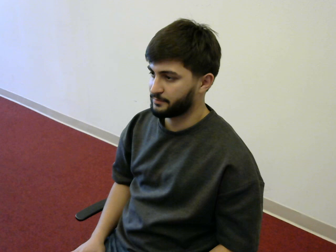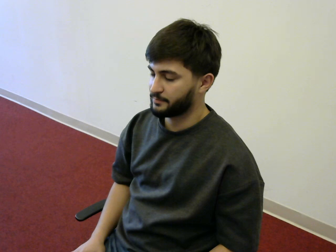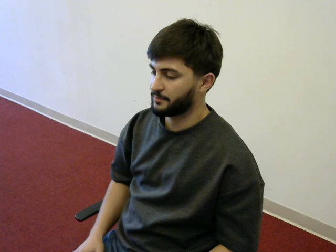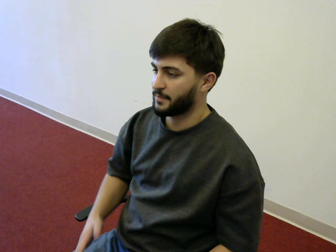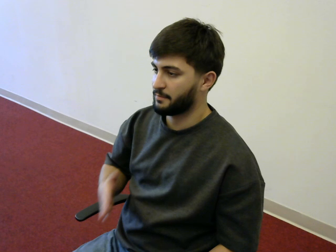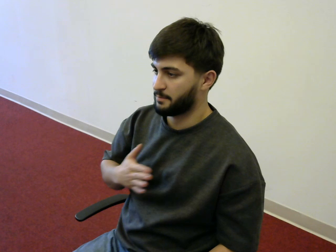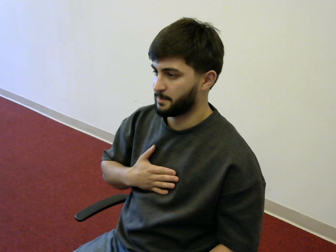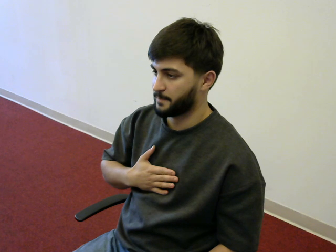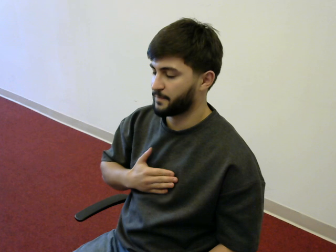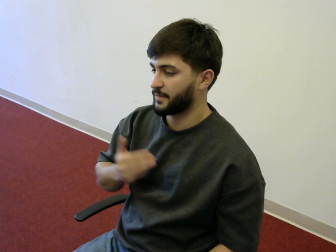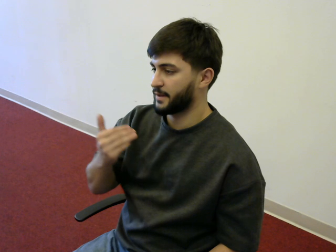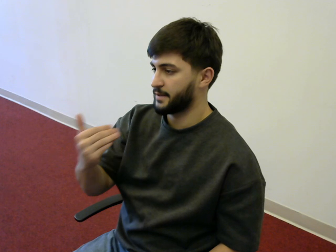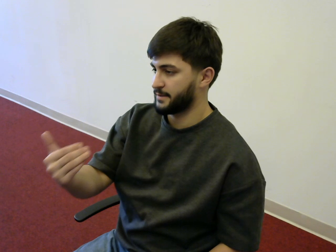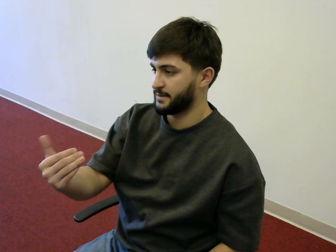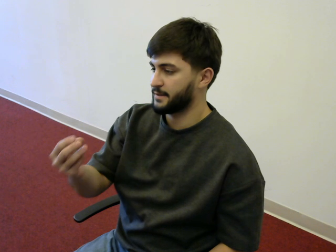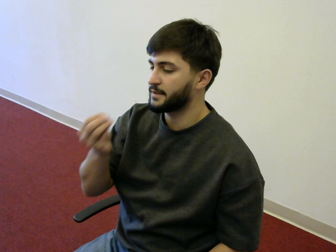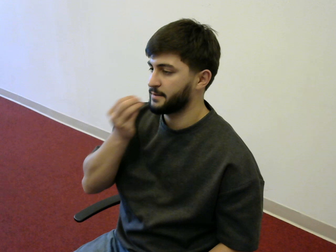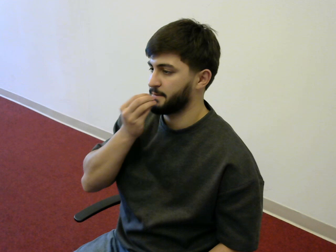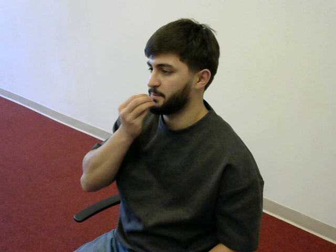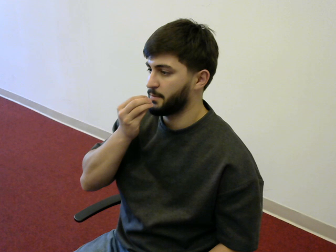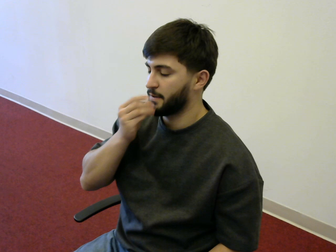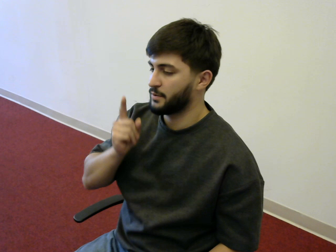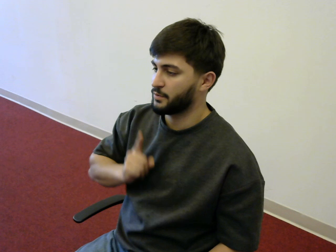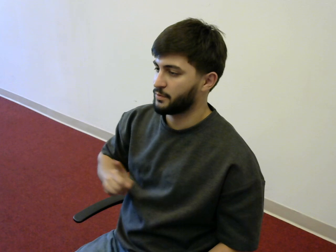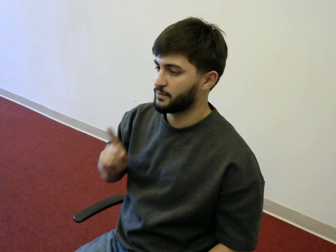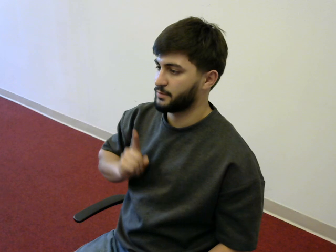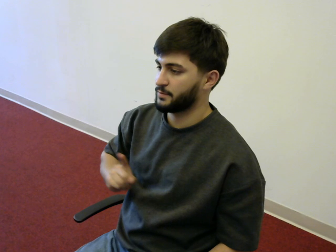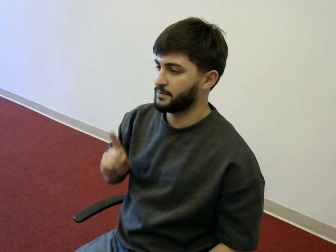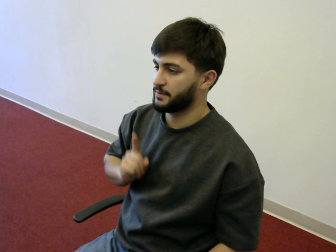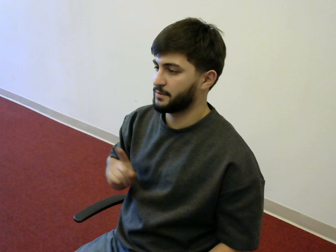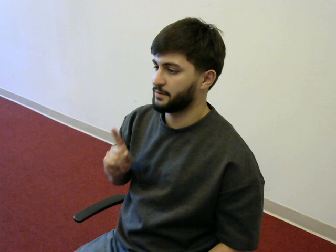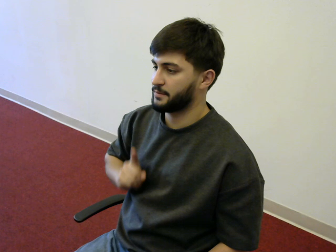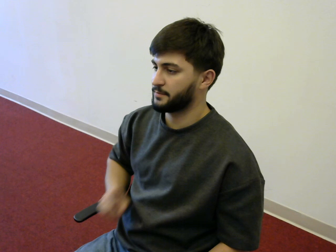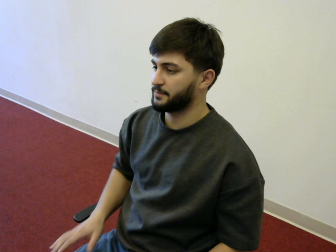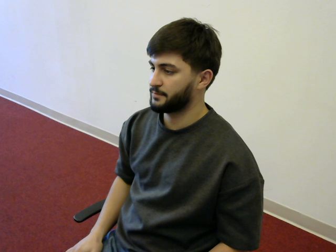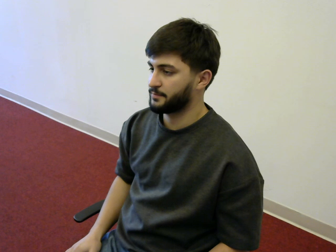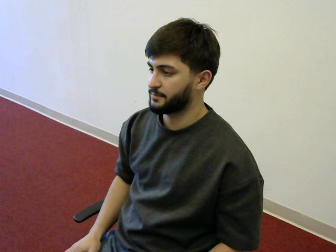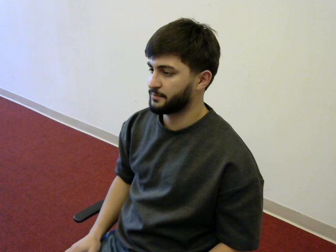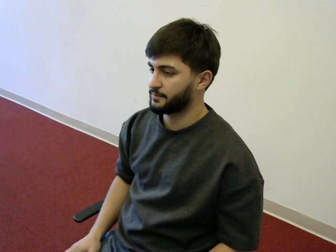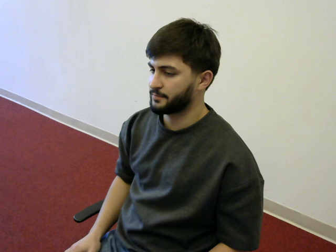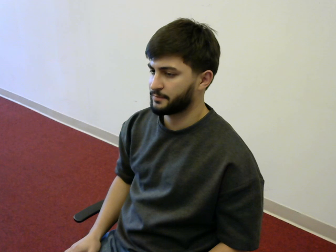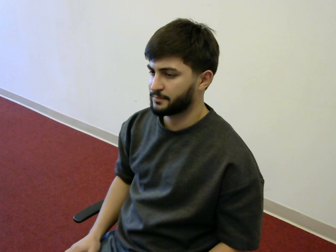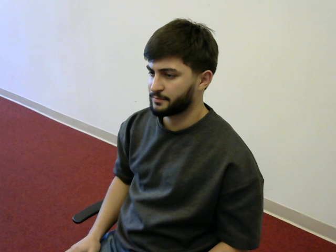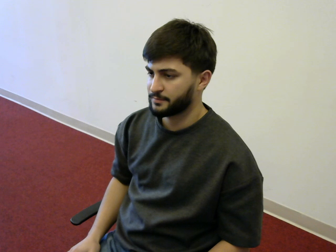Mən sizi naharda gözləyəcəm